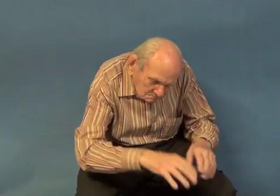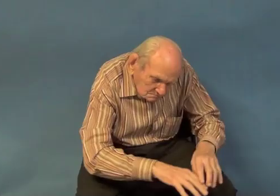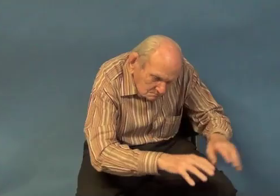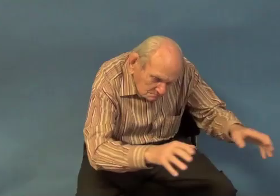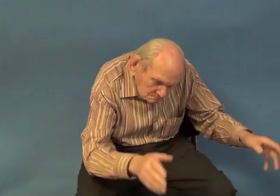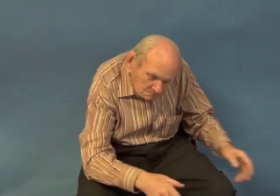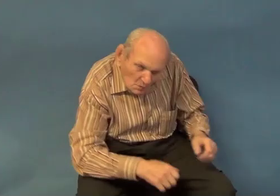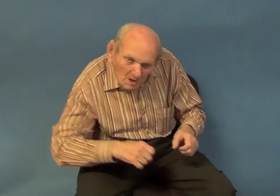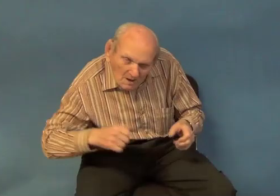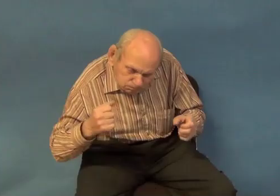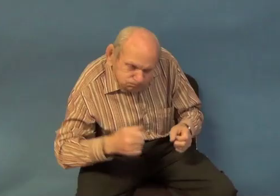Wypełnili cały kosz.